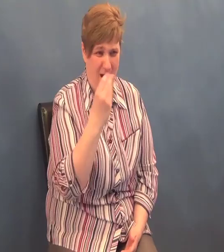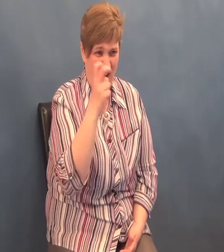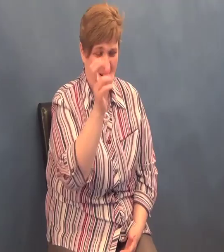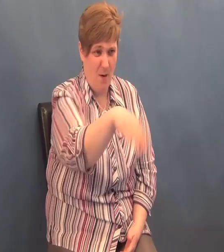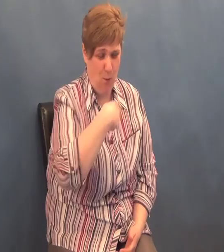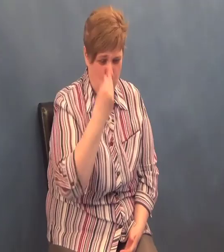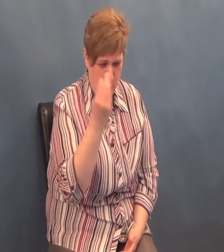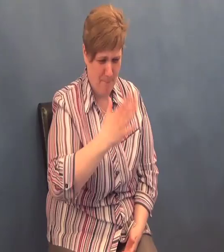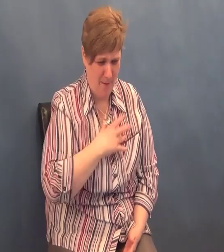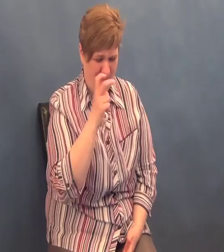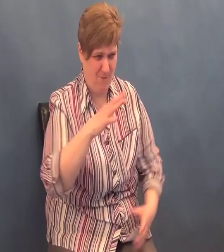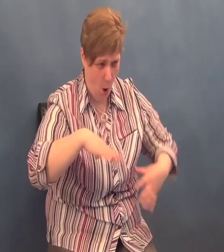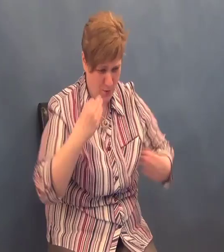W czwartek, tak blisko, mam wolne.